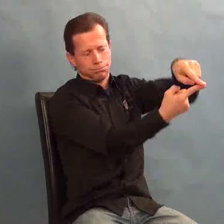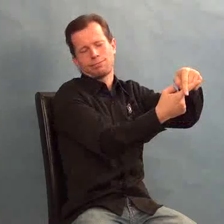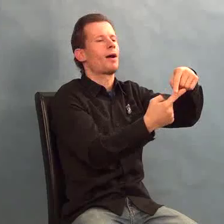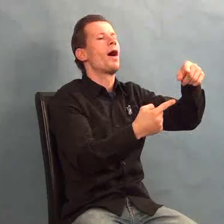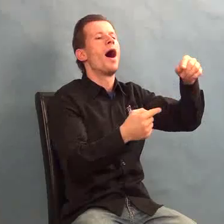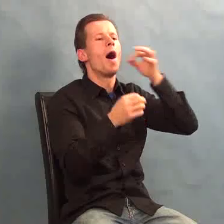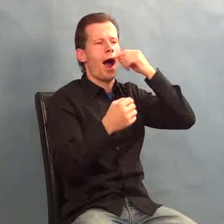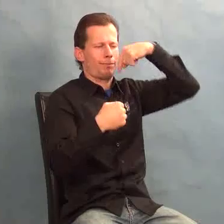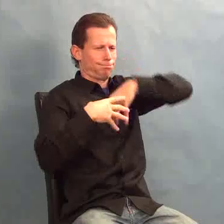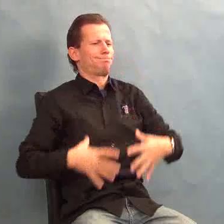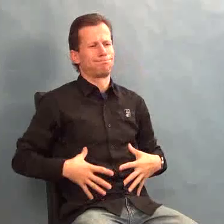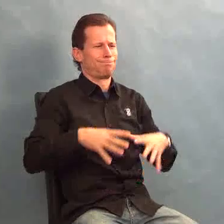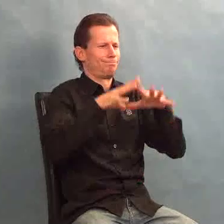Kula połknął kulę, która go rozepchała.